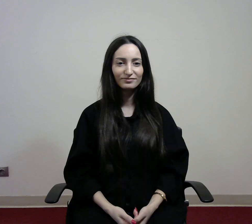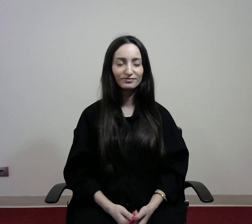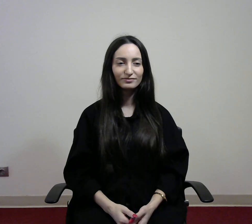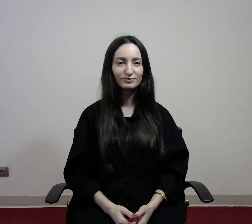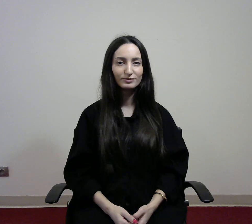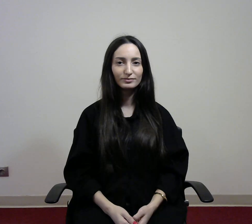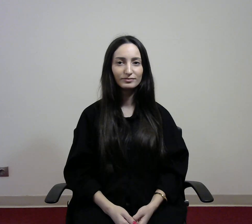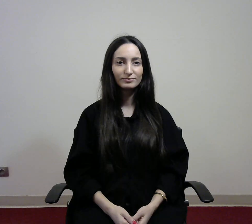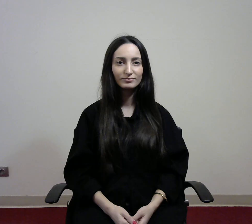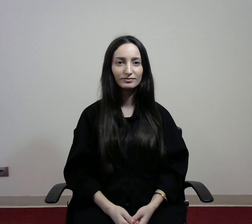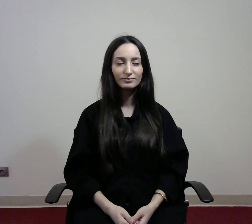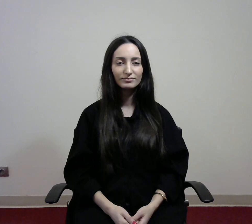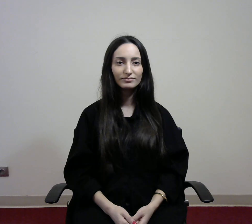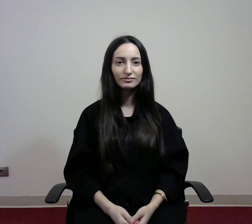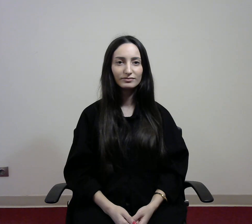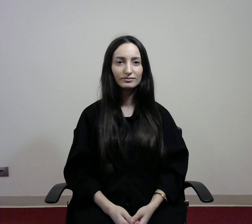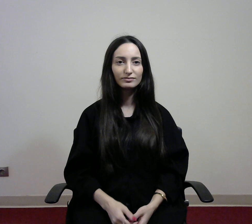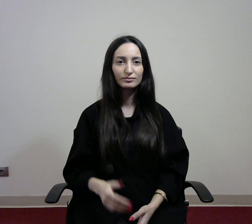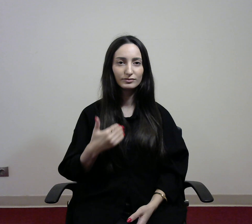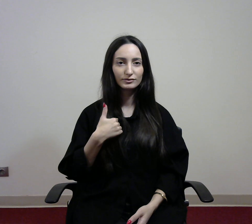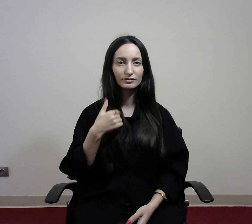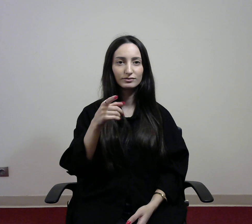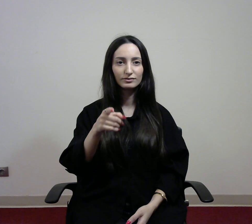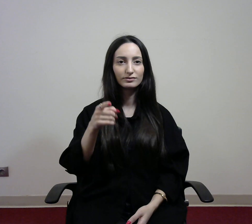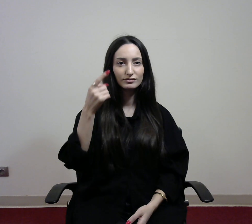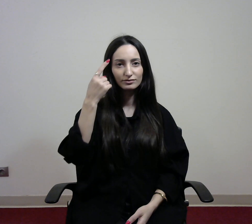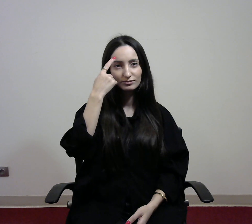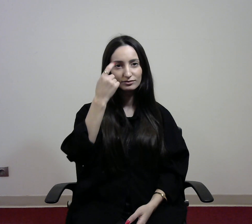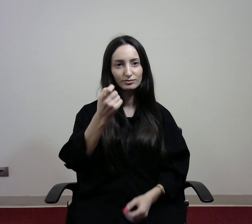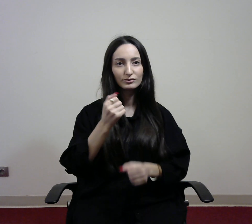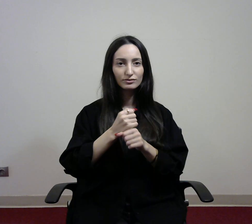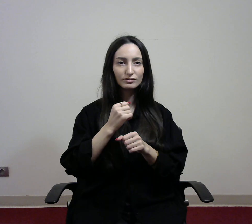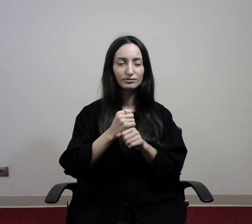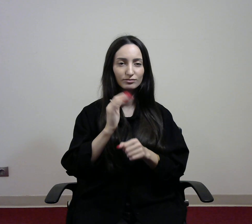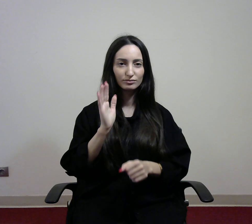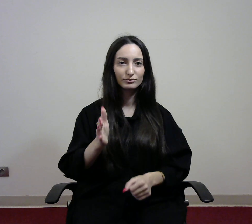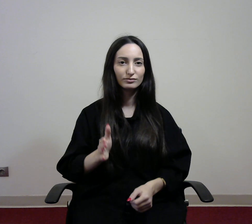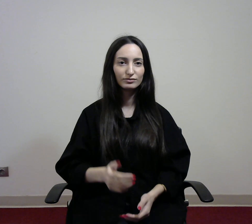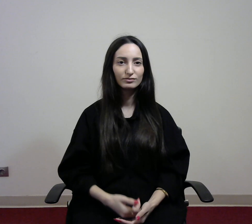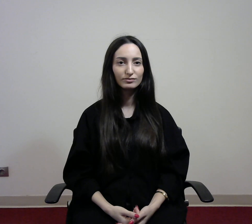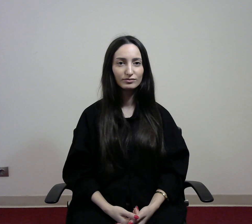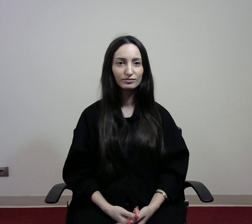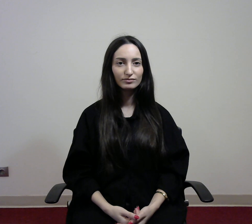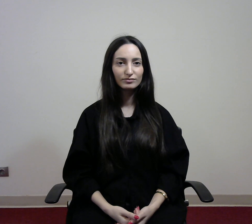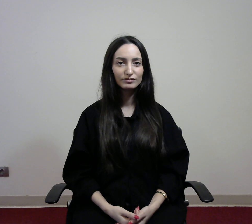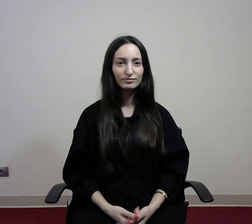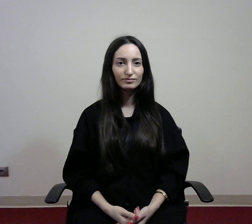Mən sizə xəbər edəcəyəm